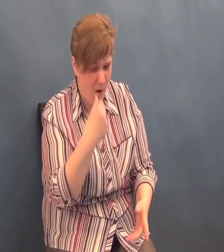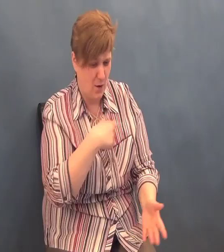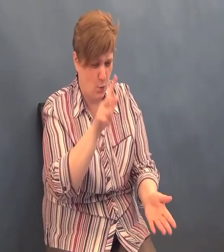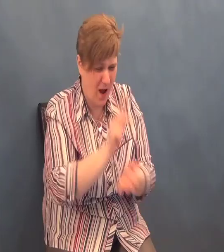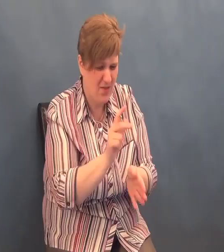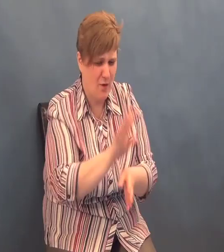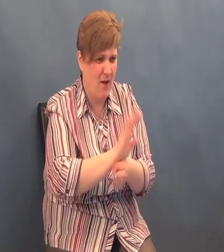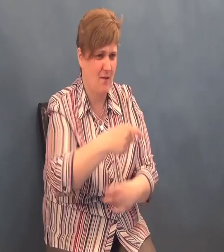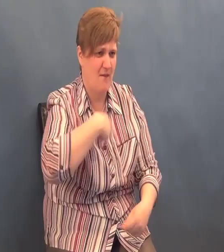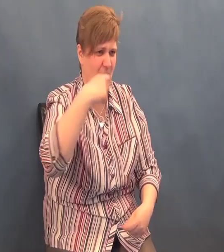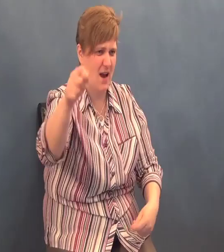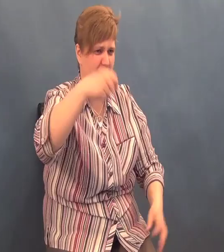Ja trzynastego i czternastego wyjeżdżam.